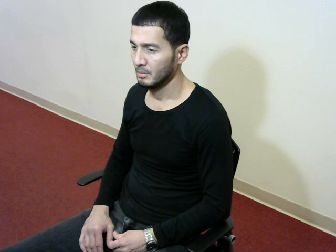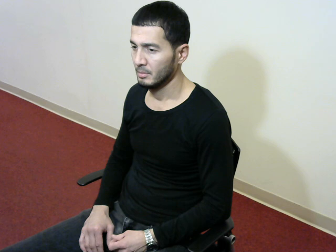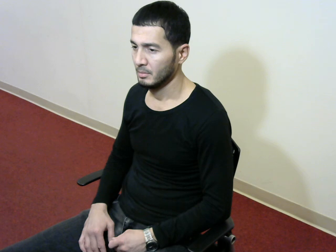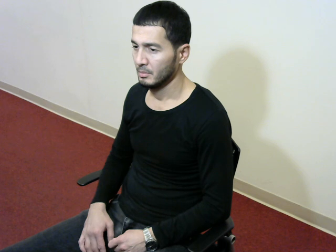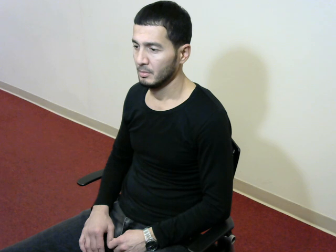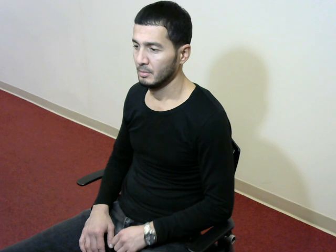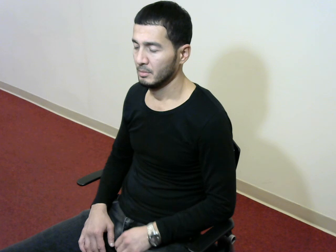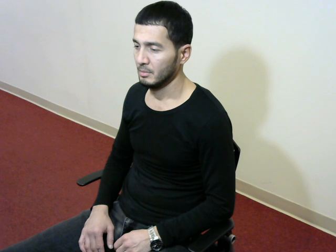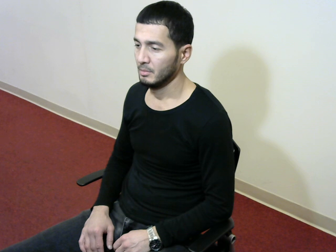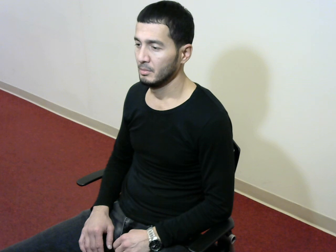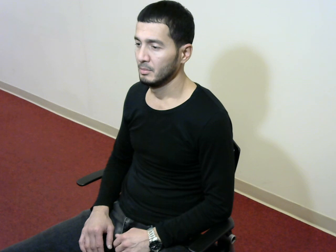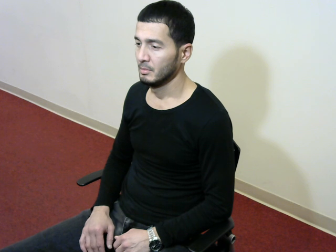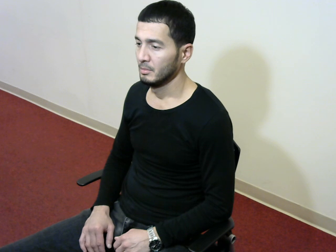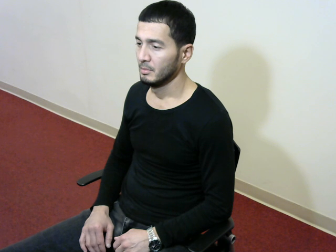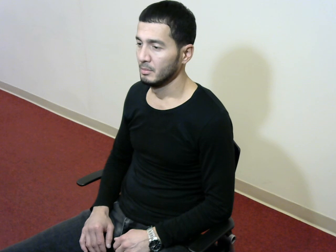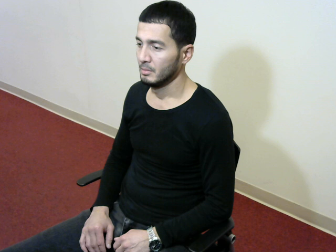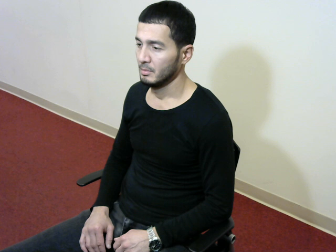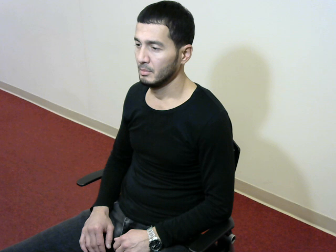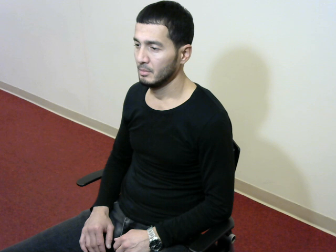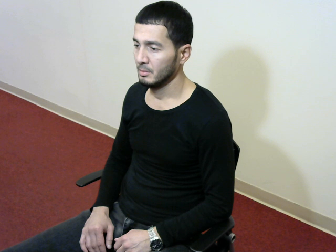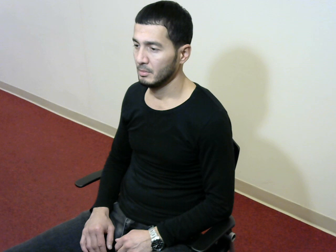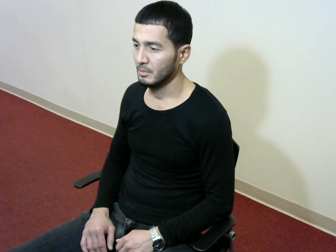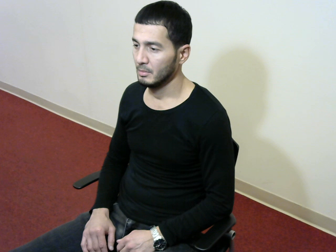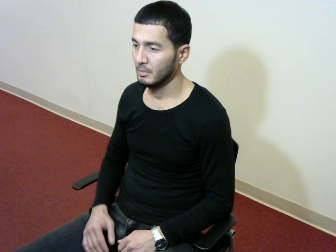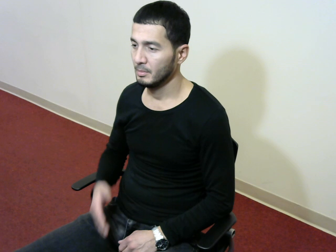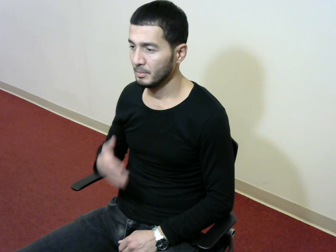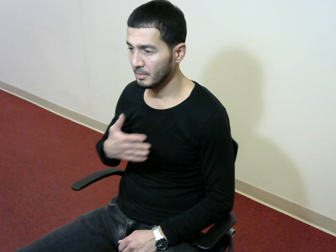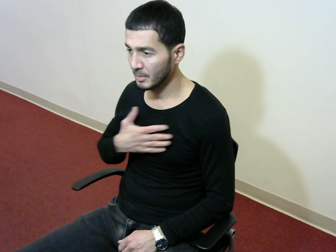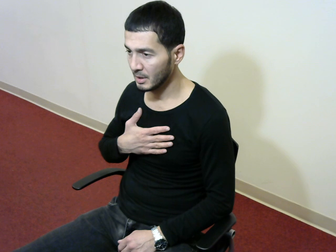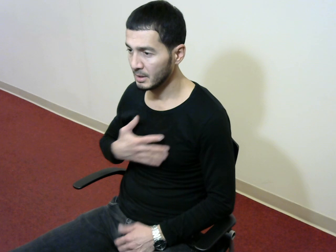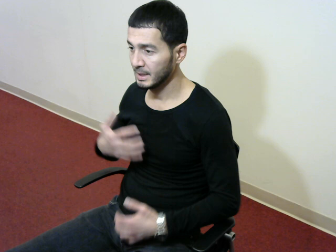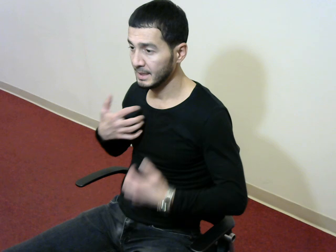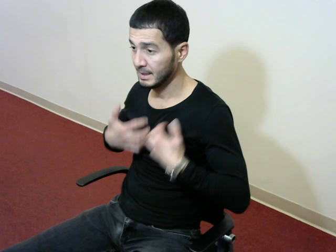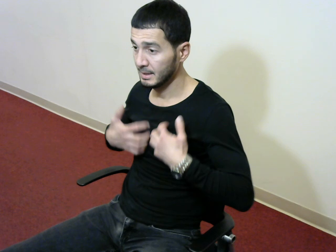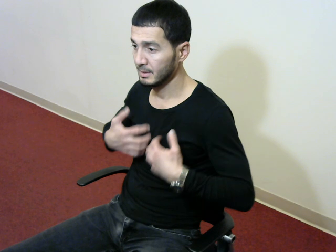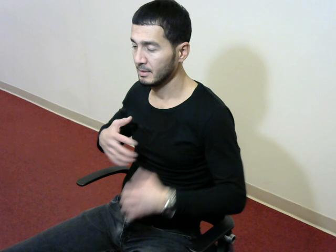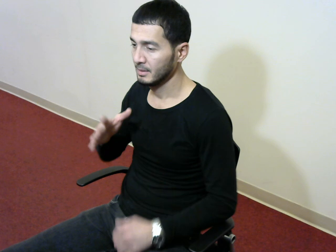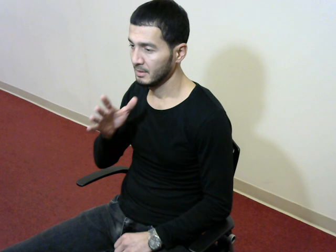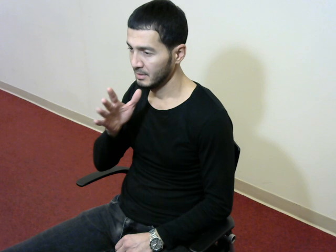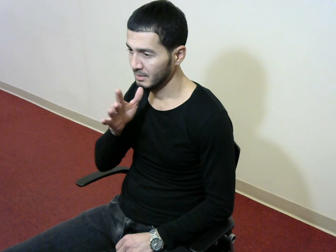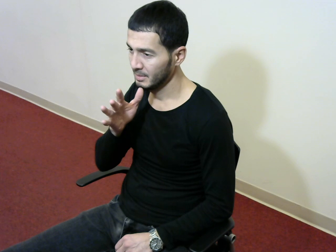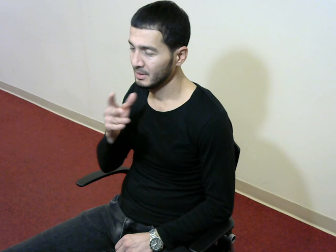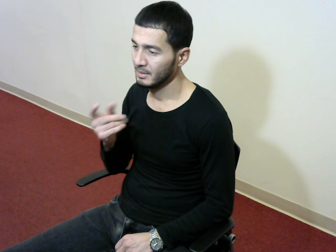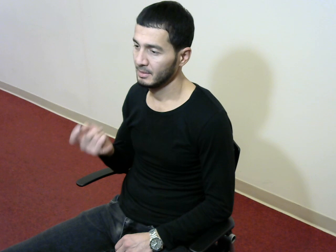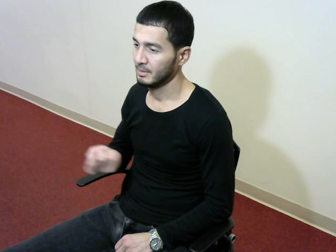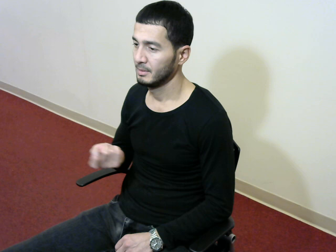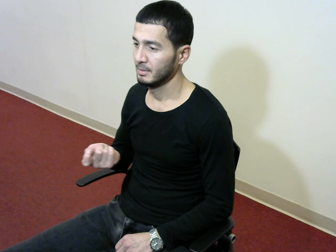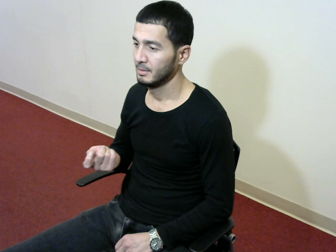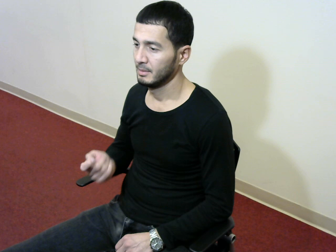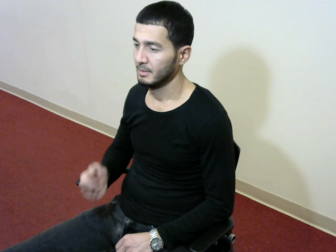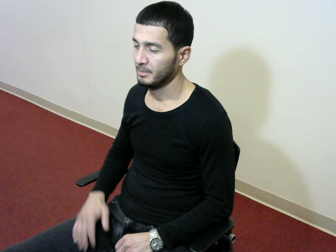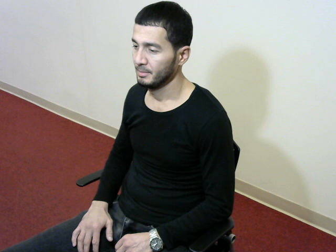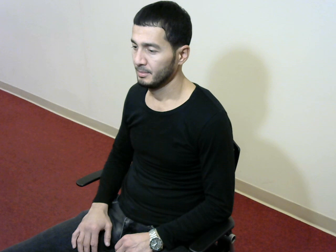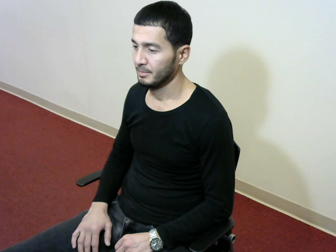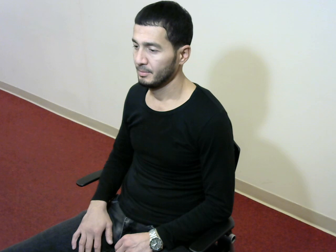Mən tələsirəm, vaxtım azdır